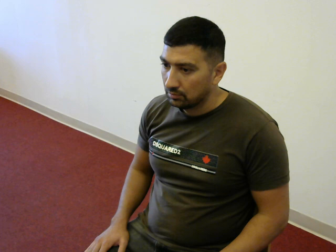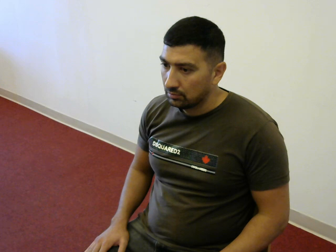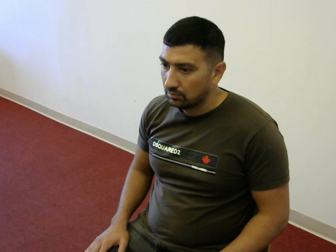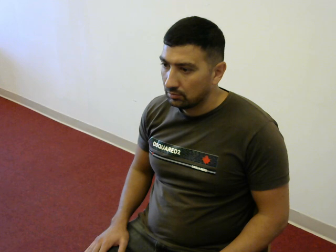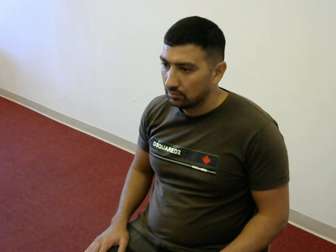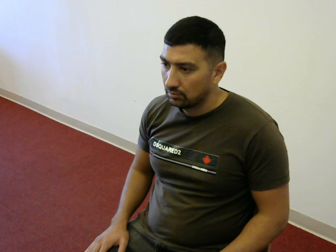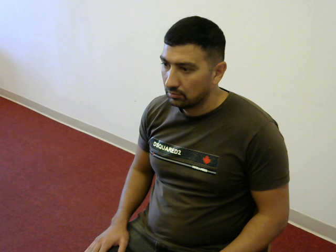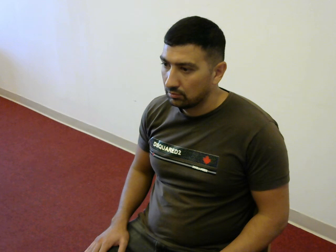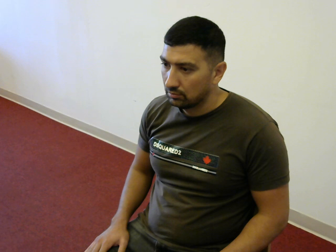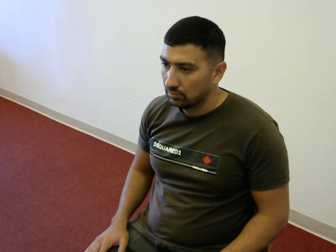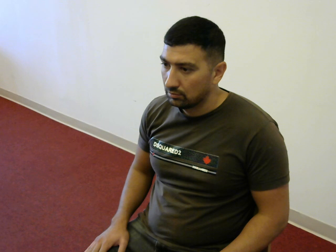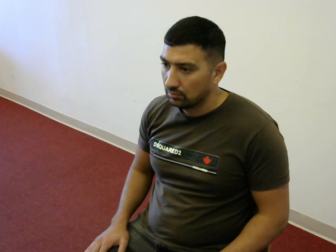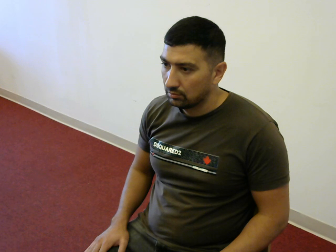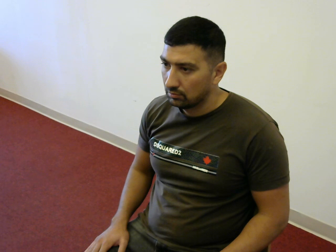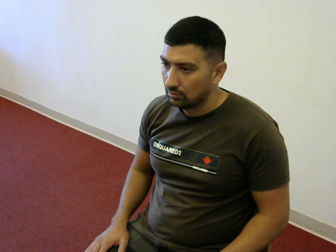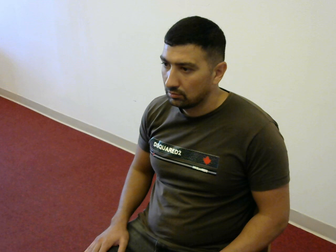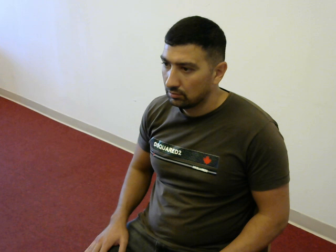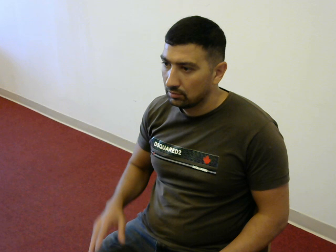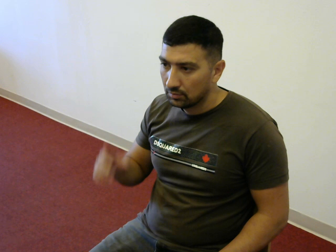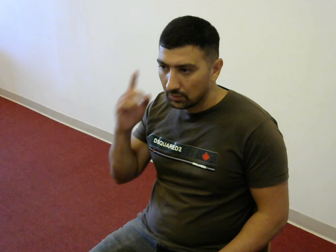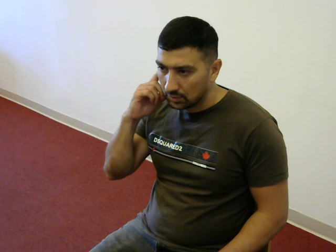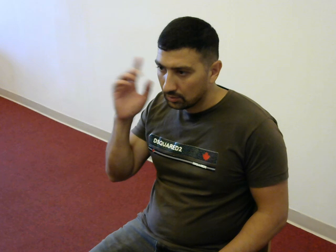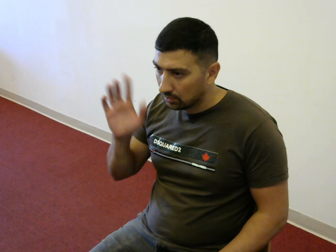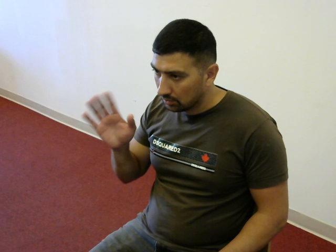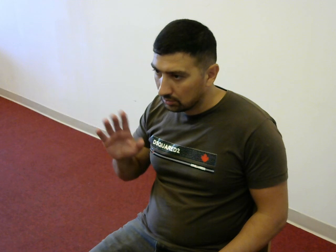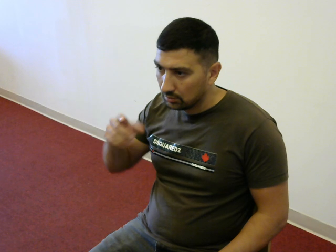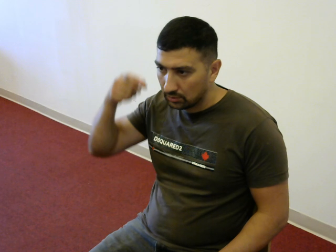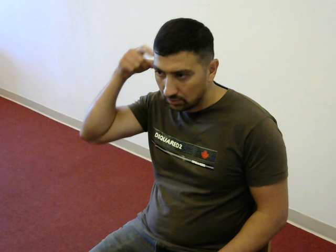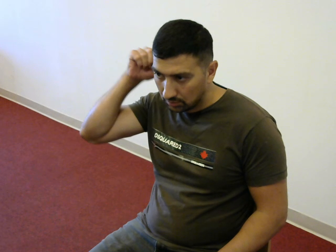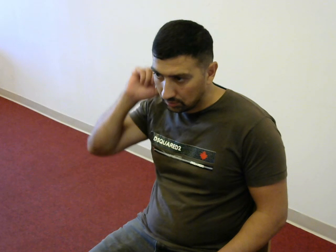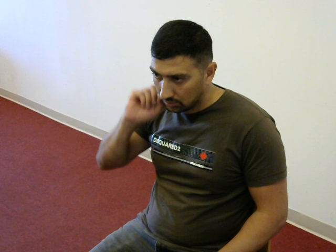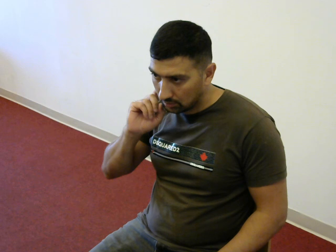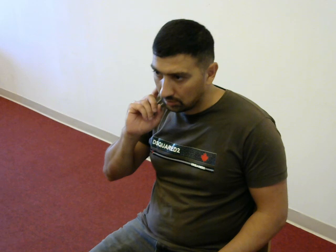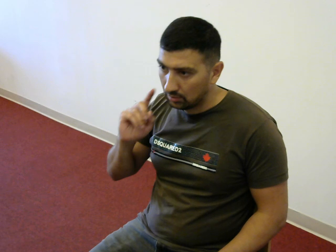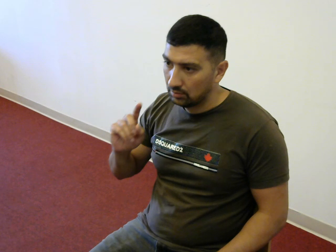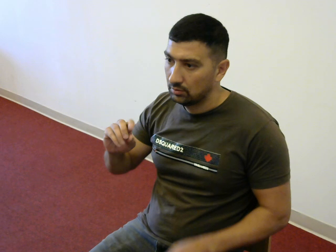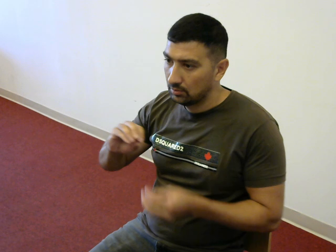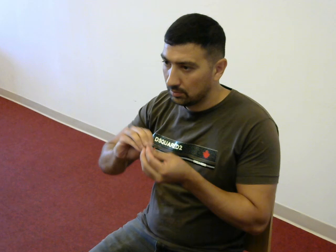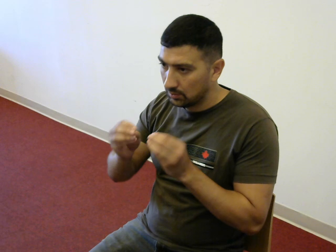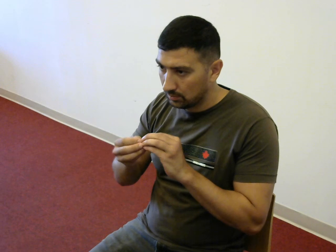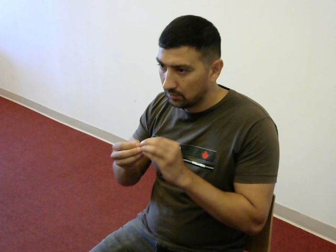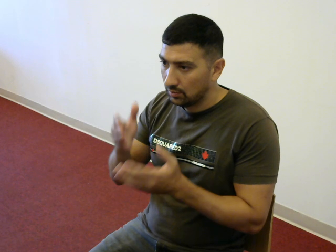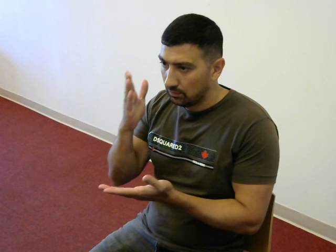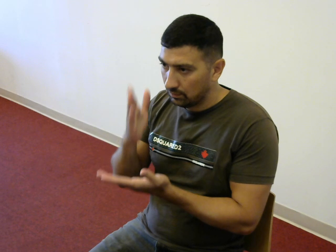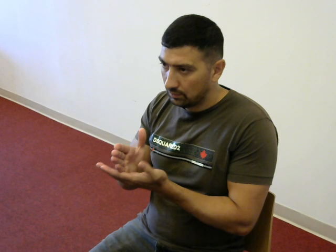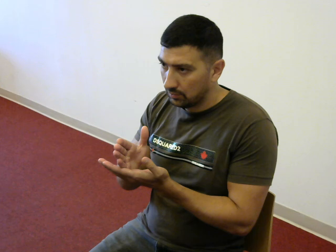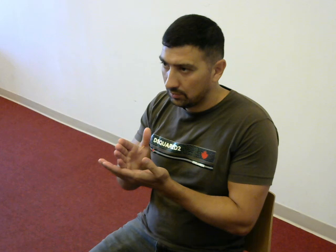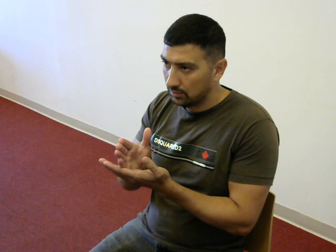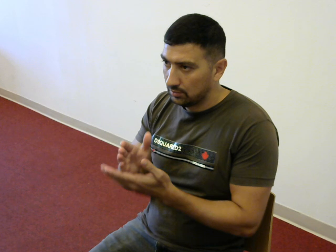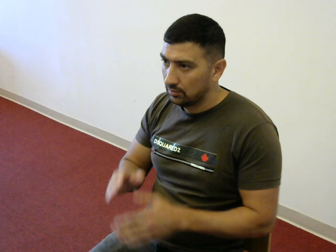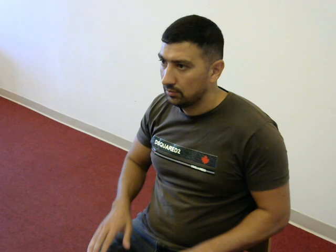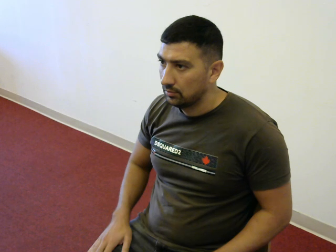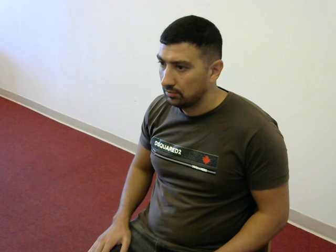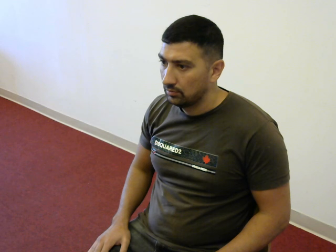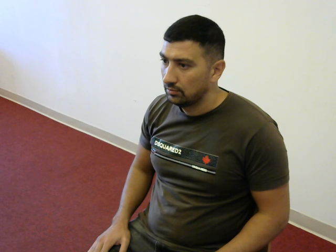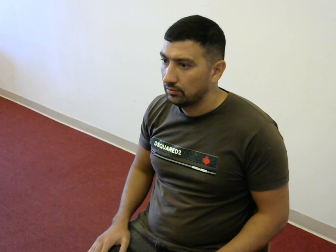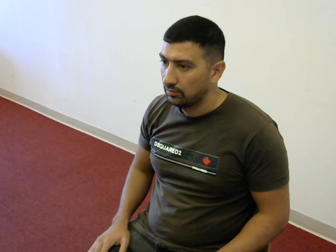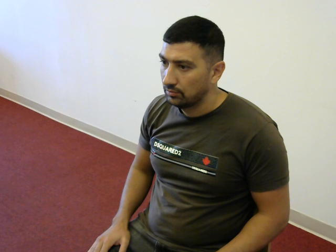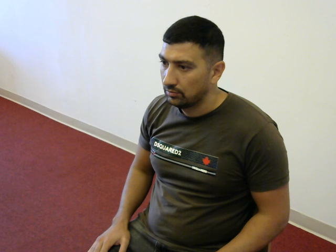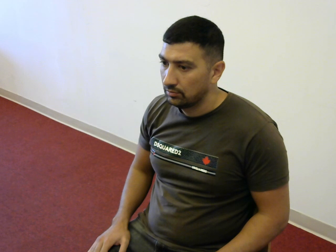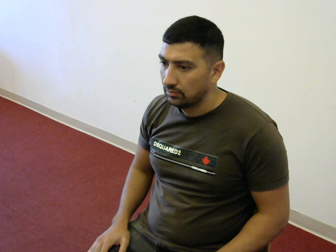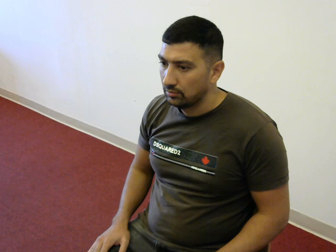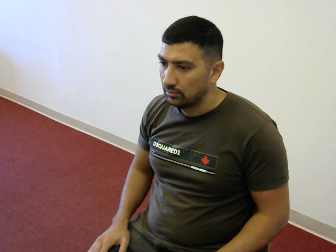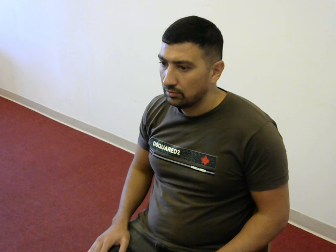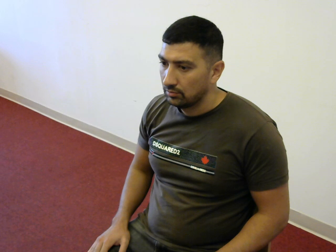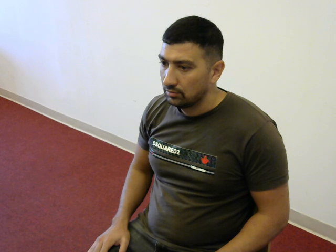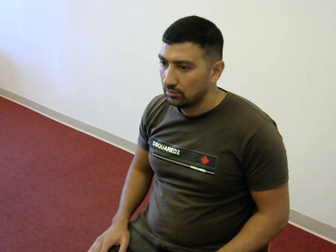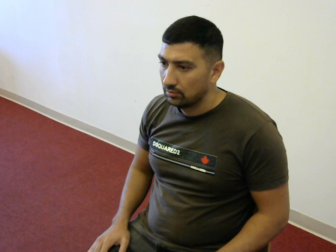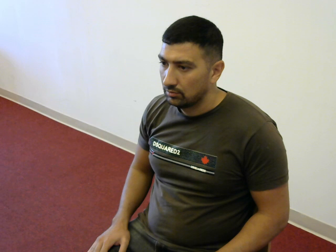Eşitmə aparatımın nasazlığı var